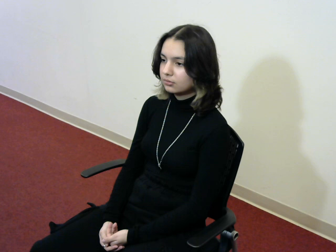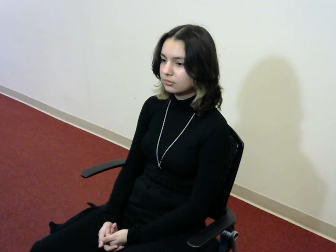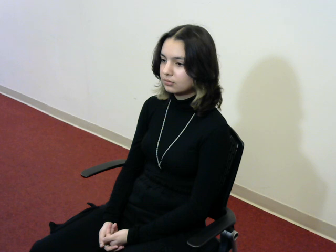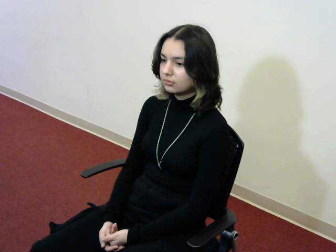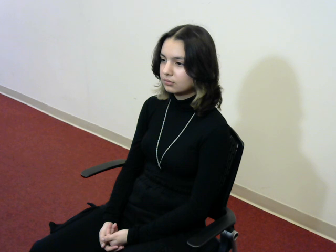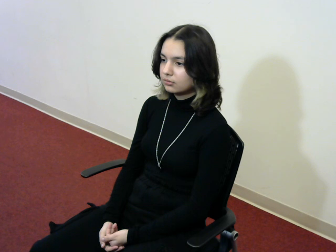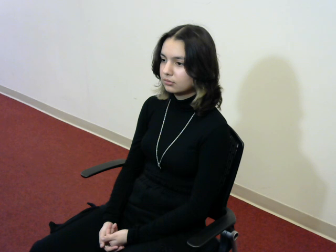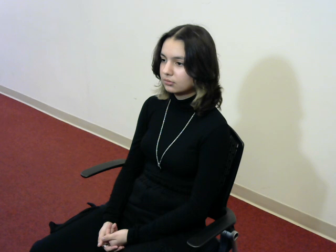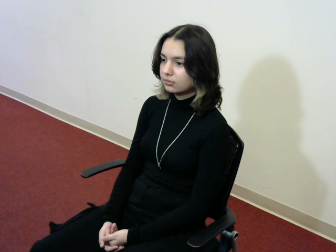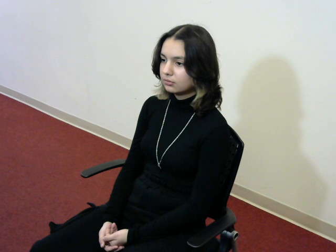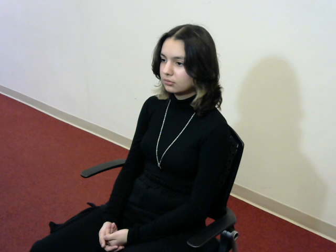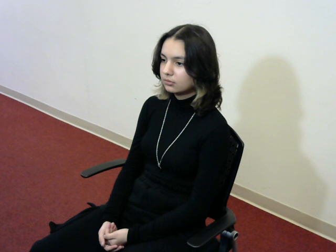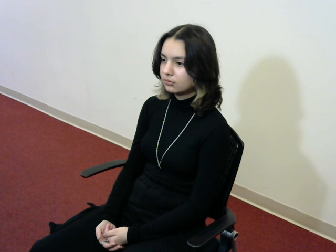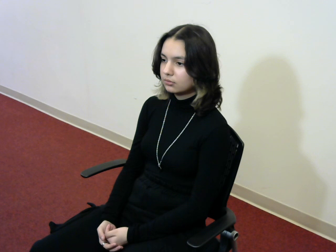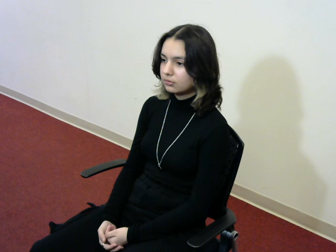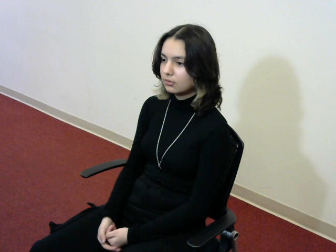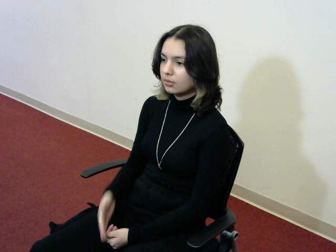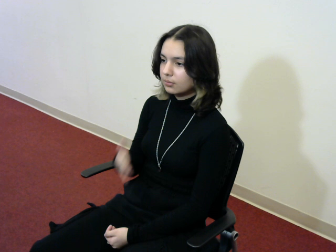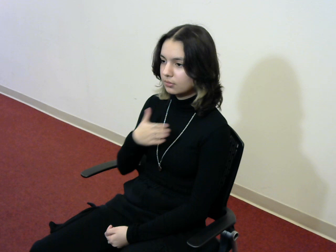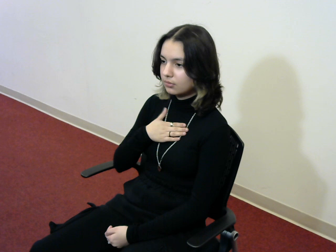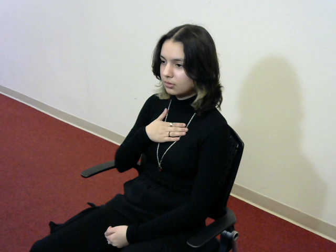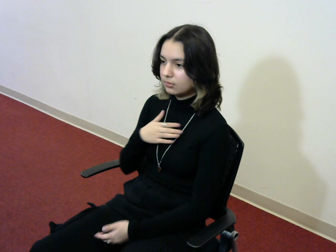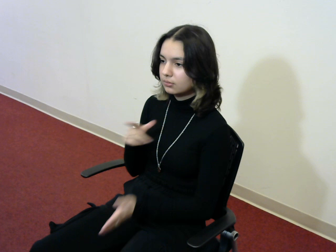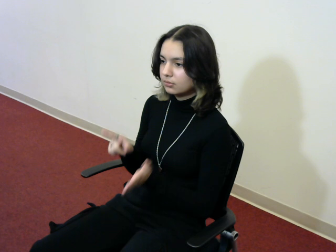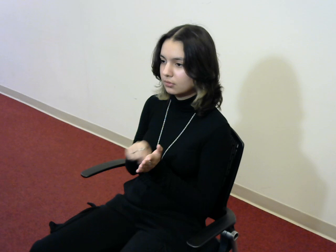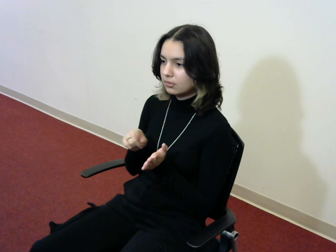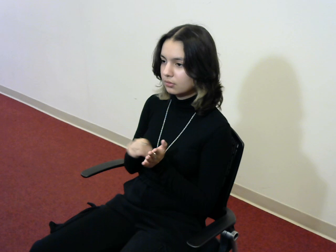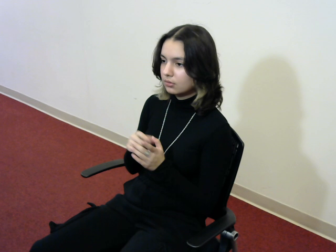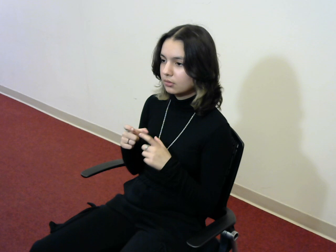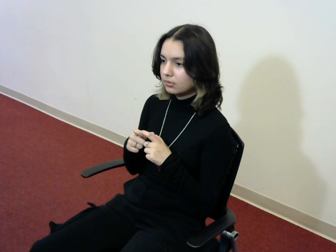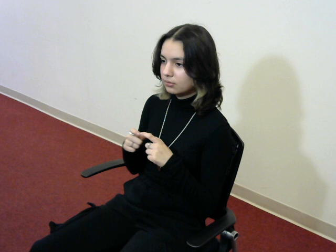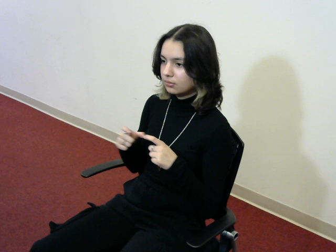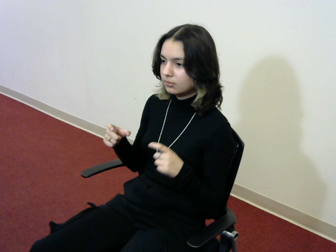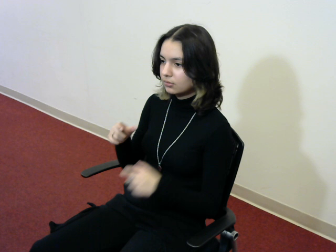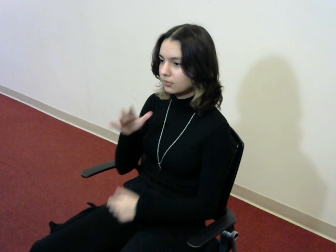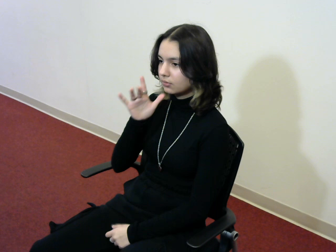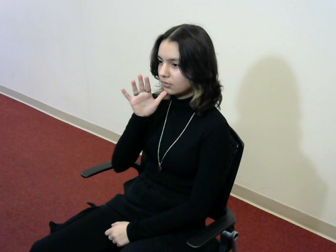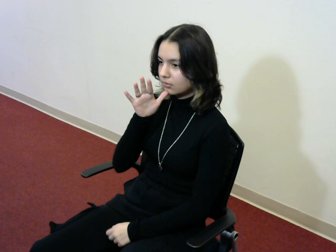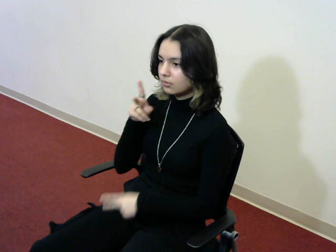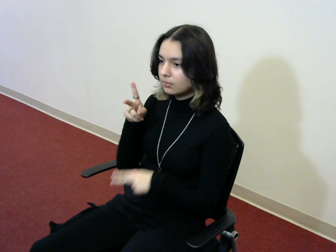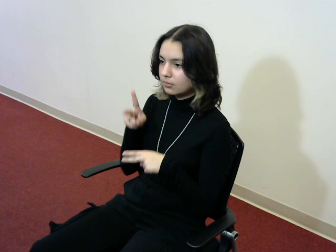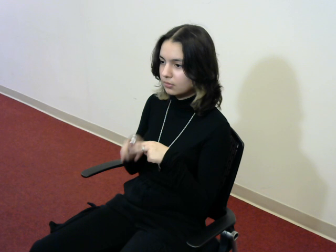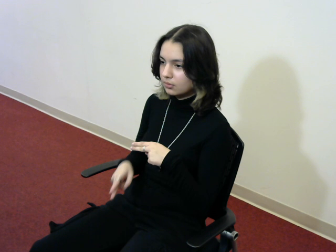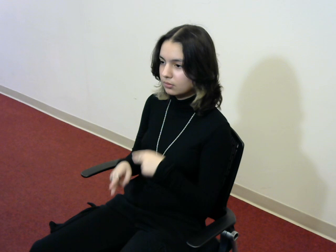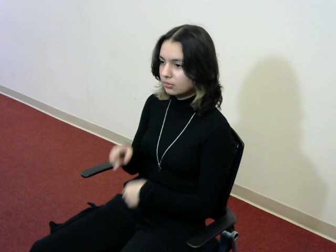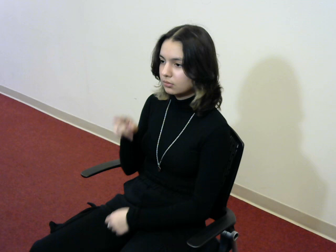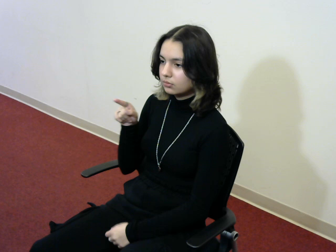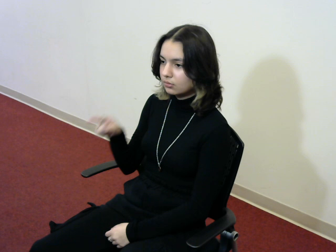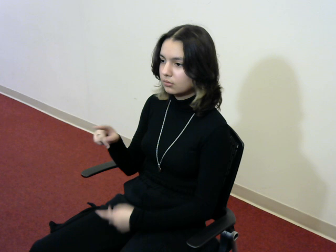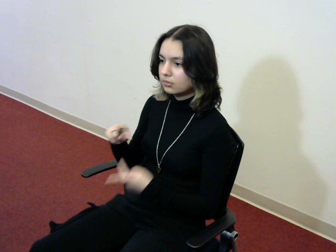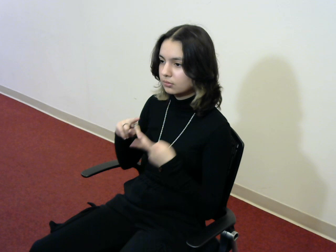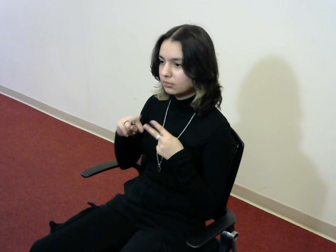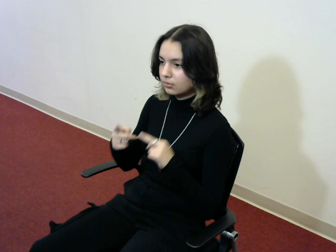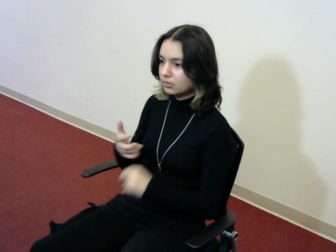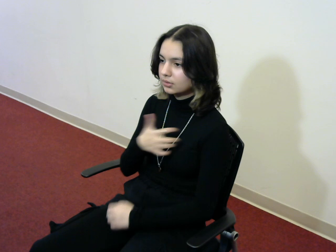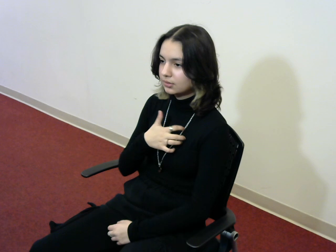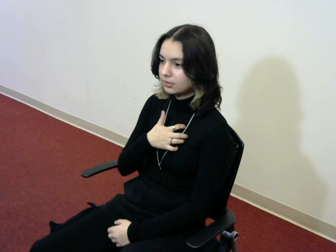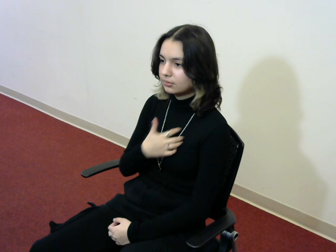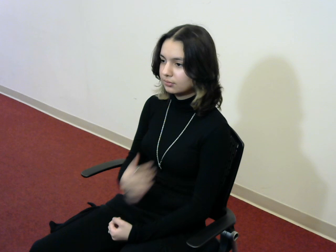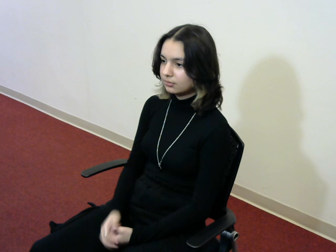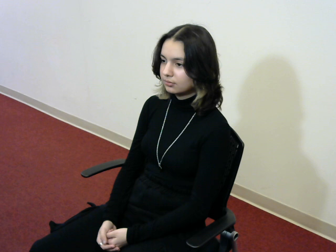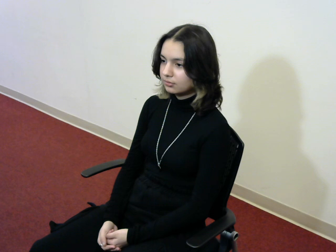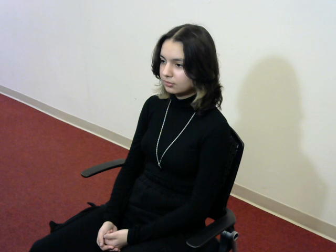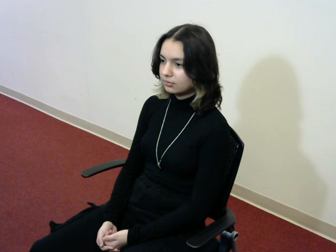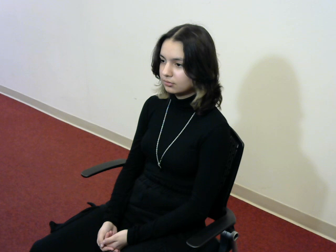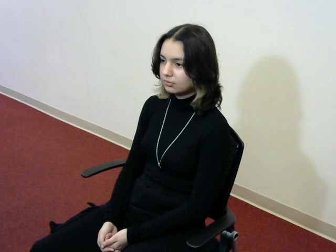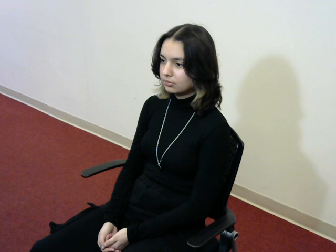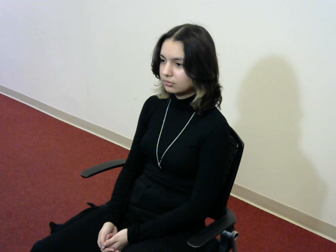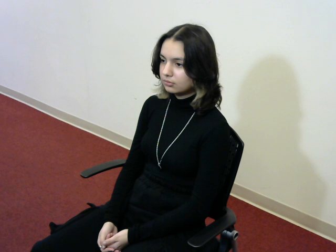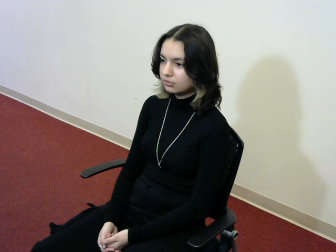Mənim pensiya kartımın müddəti bitib, onu dəyişmək istəyirəm